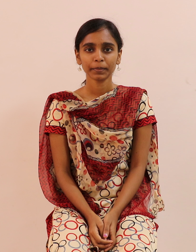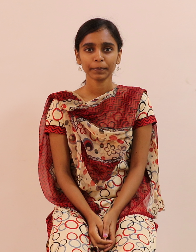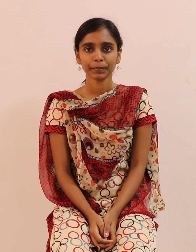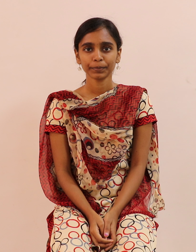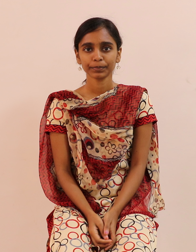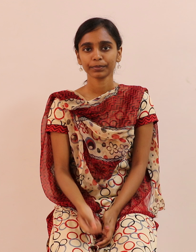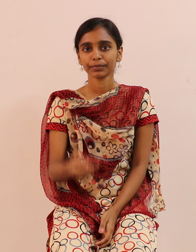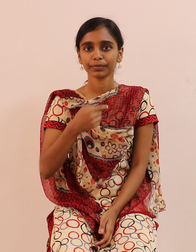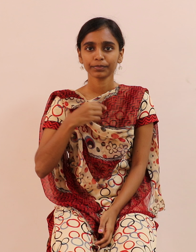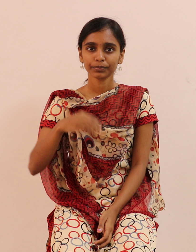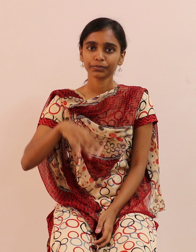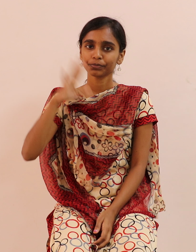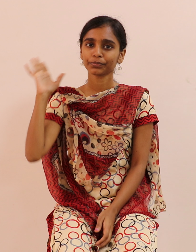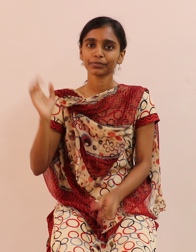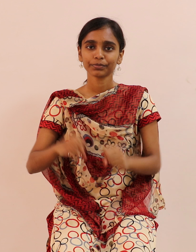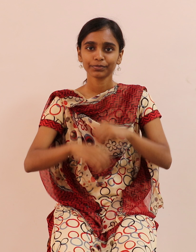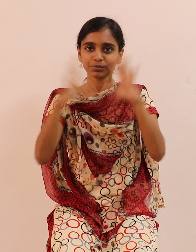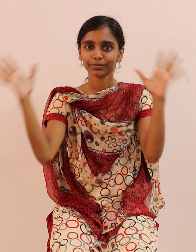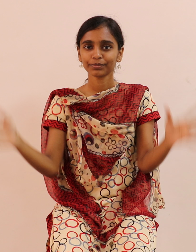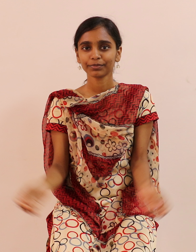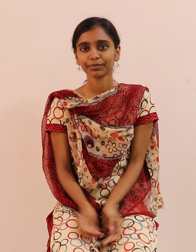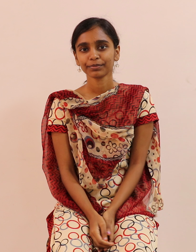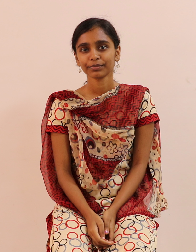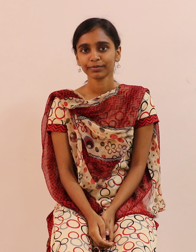i enjoyed a lot